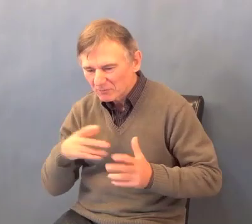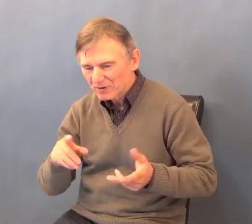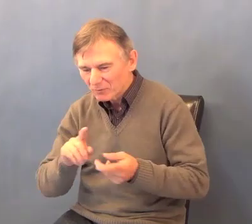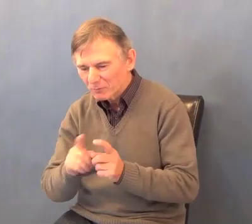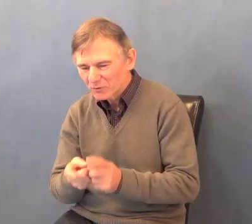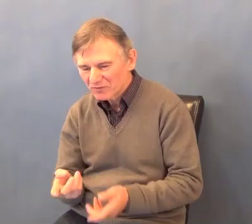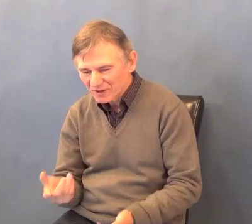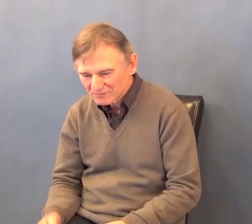Wolne na spotkanie.